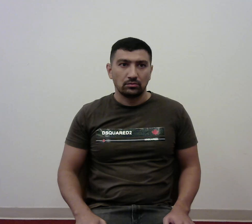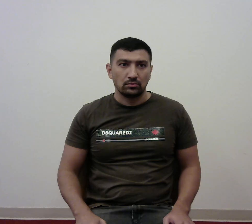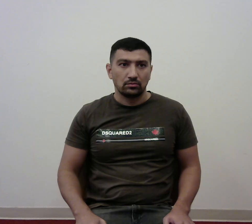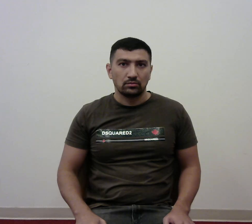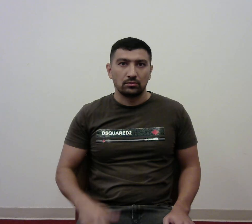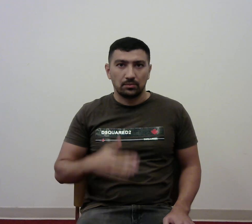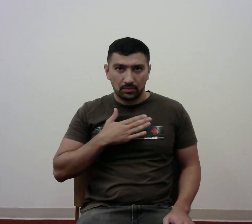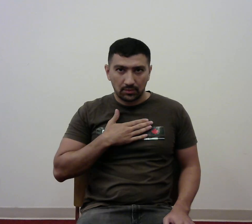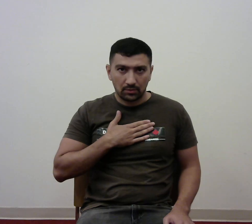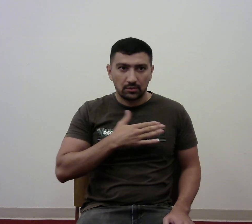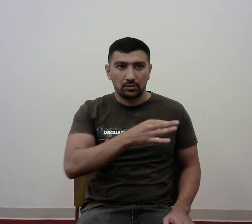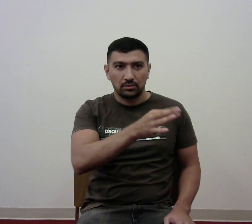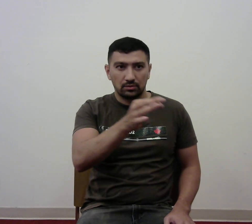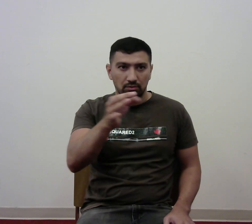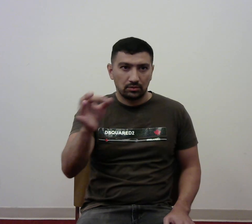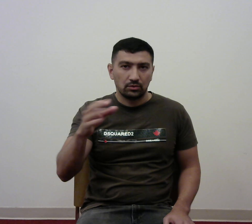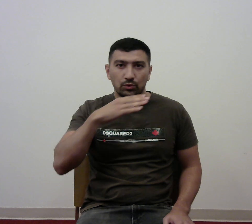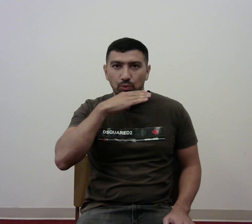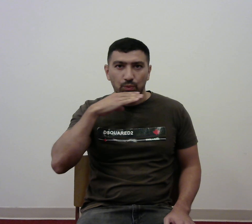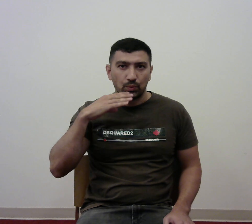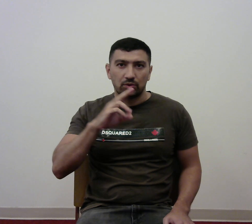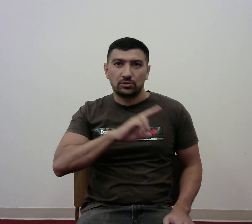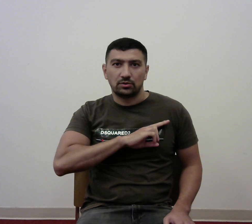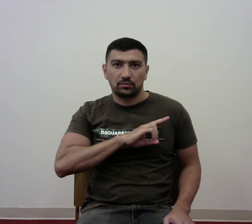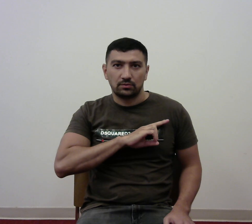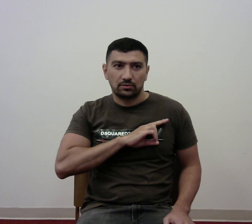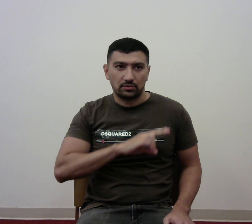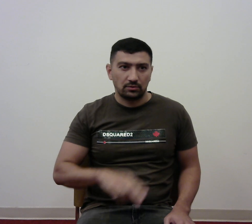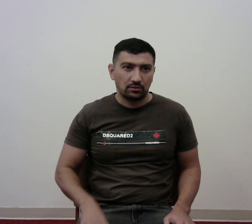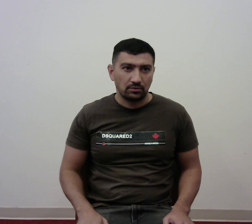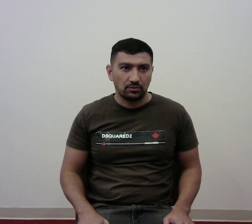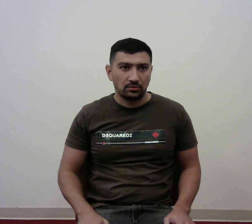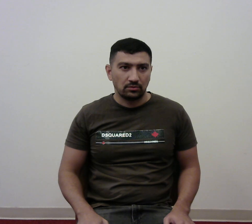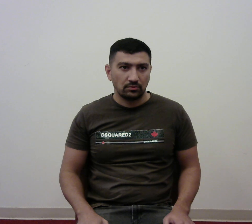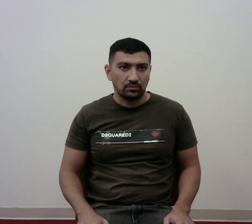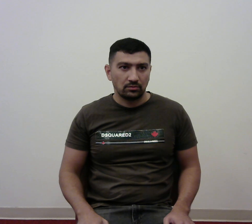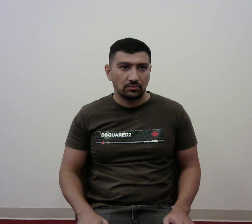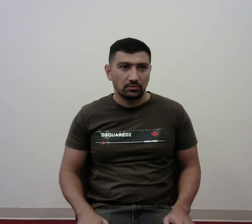Mən səyahət etməyi çox sevirəm